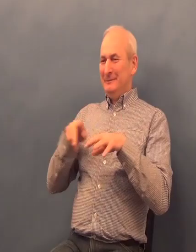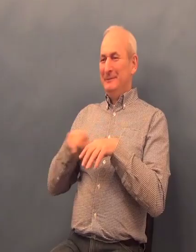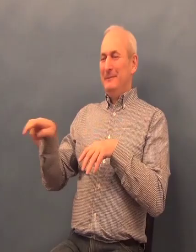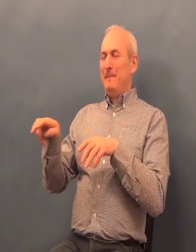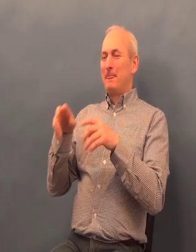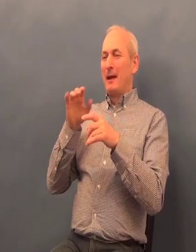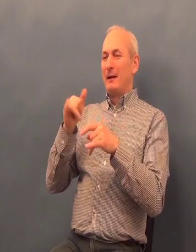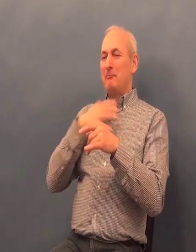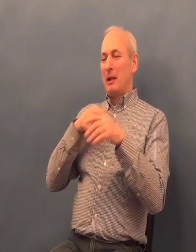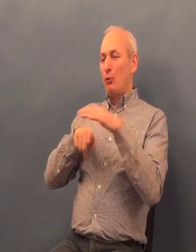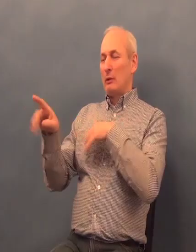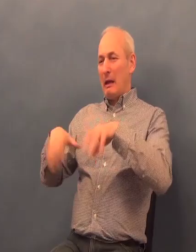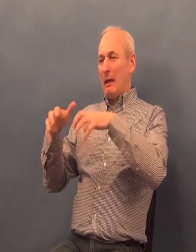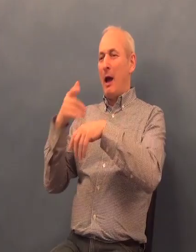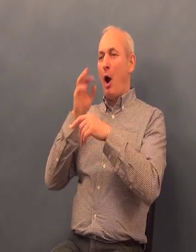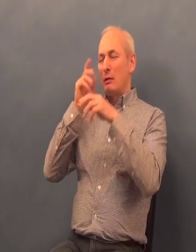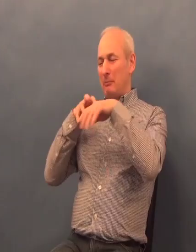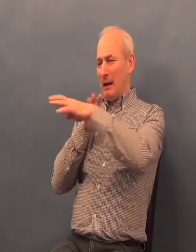Tak samo pies biegnie, ucieka, a osy lecą za nim.